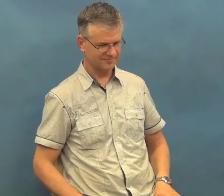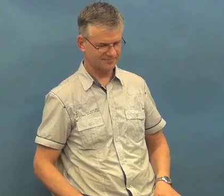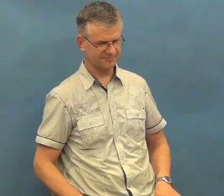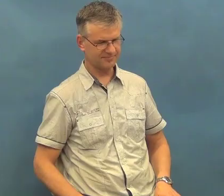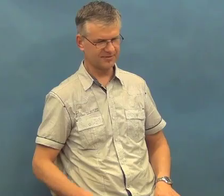Dobrze.